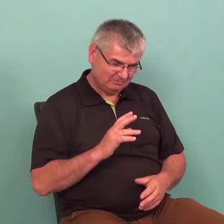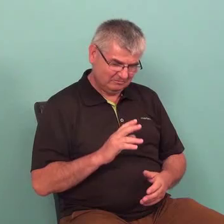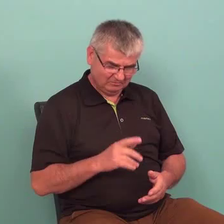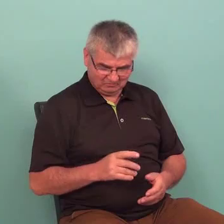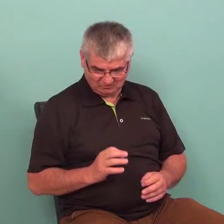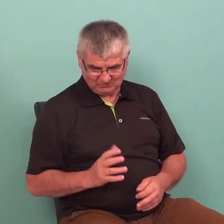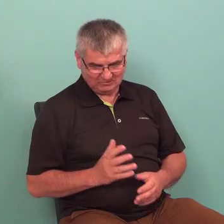Zgadza się, już.